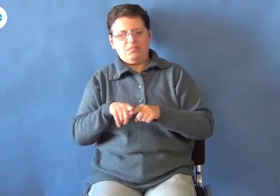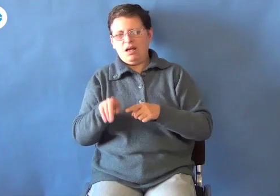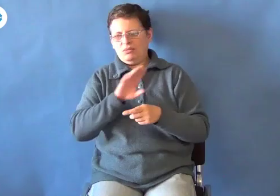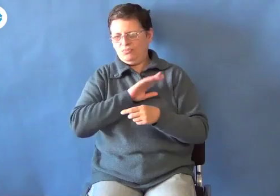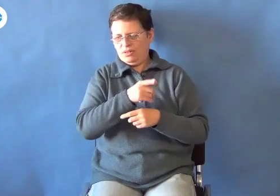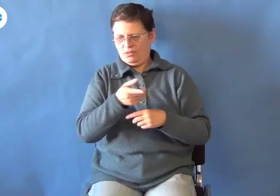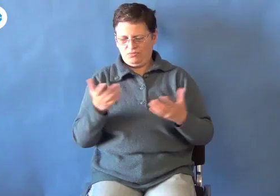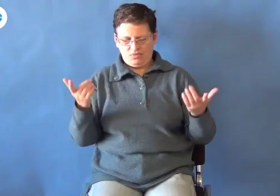Jeden brat umarł.